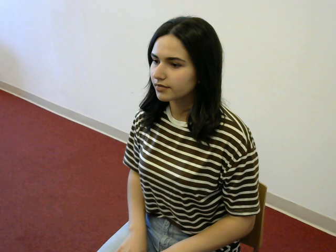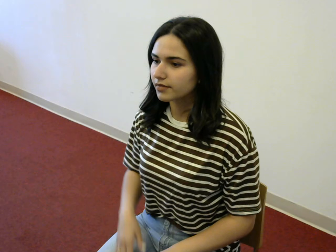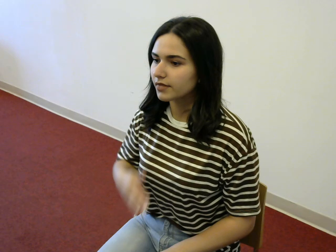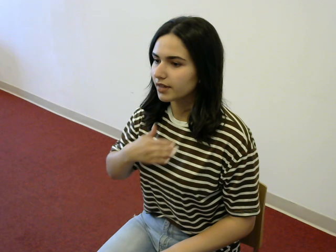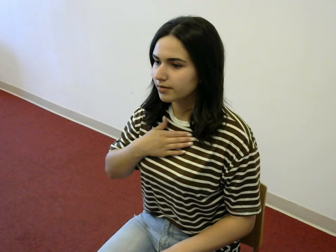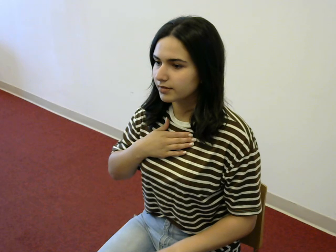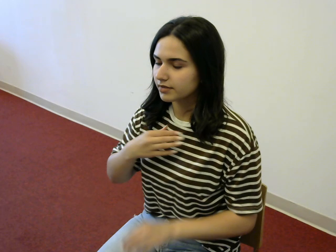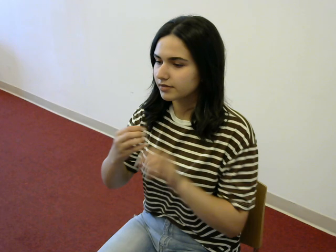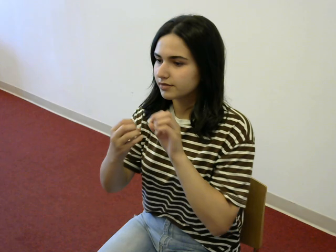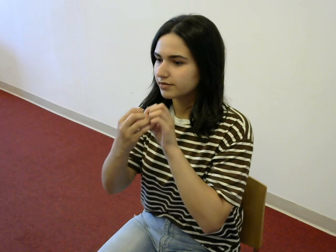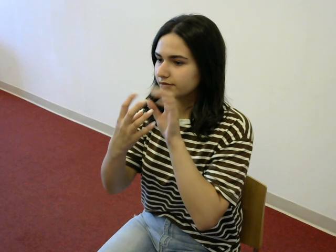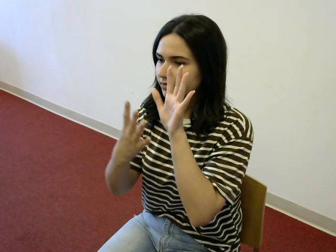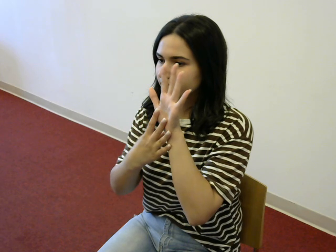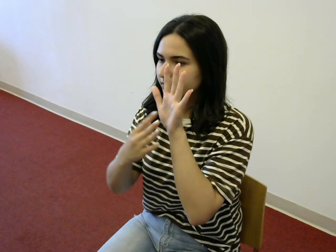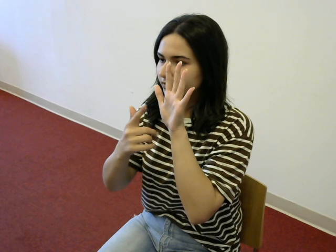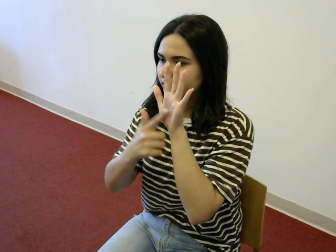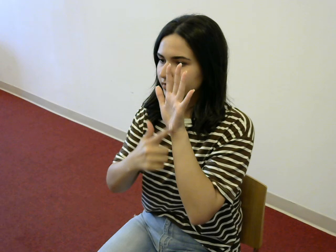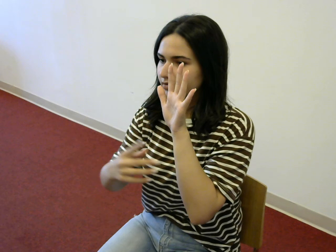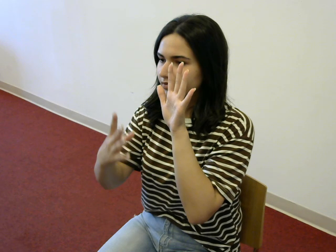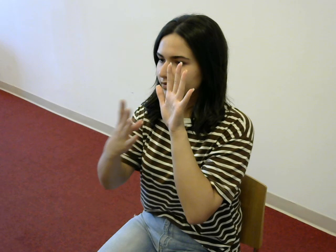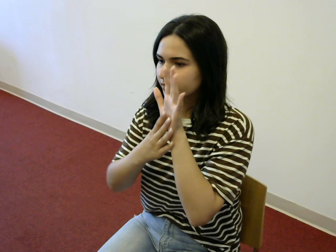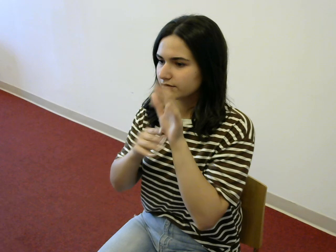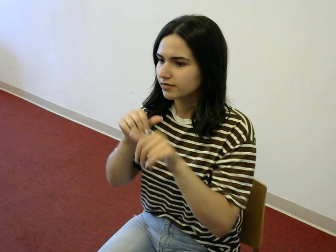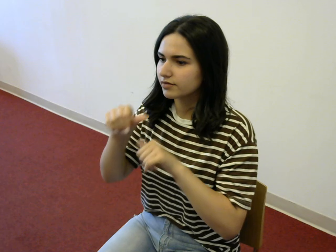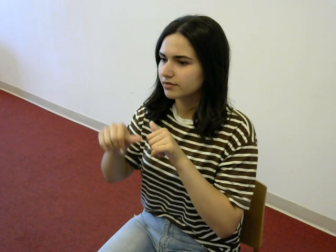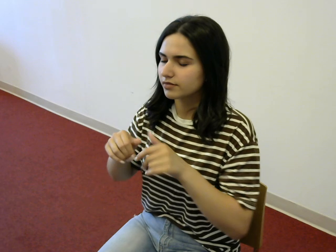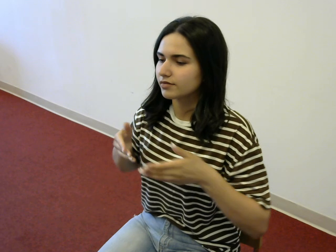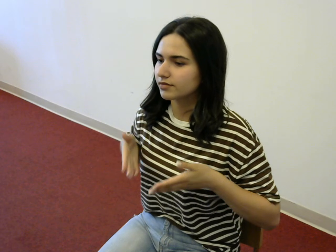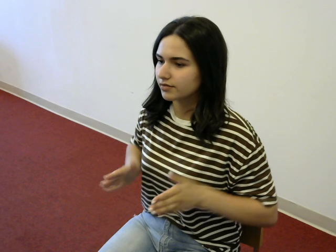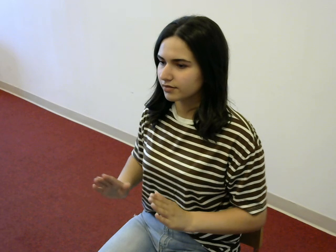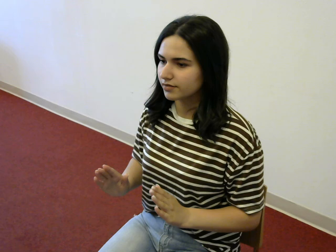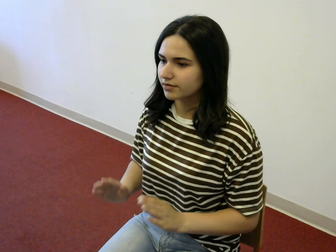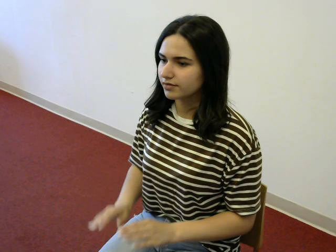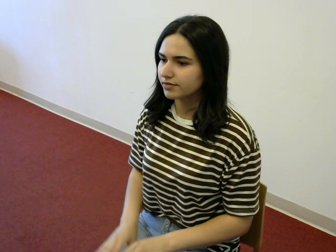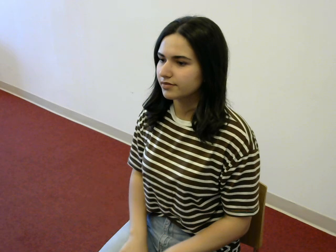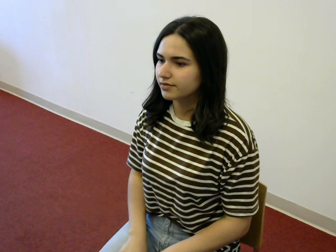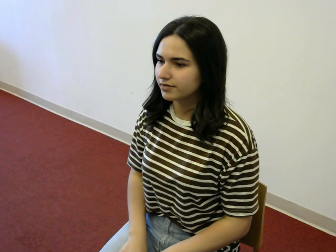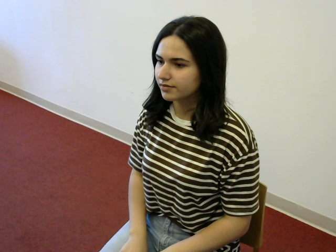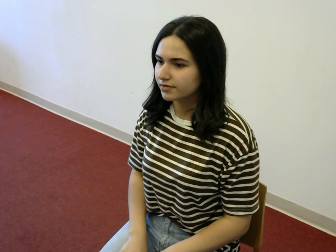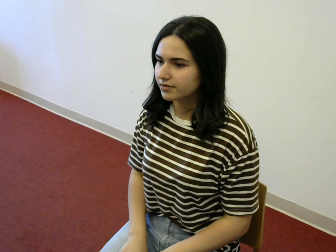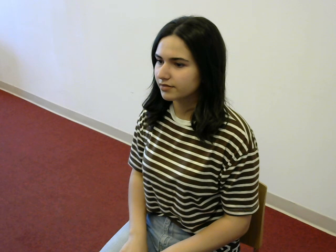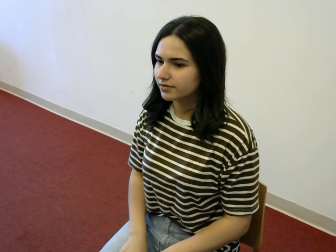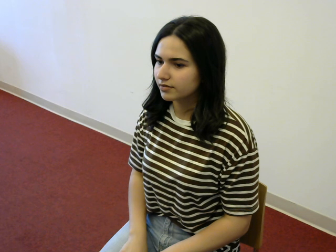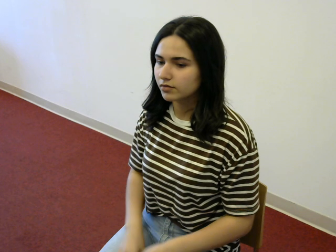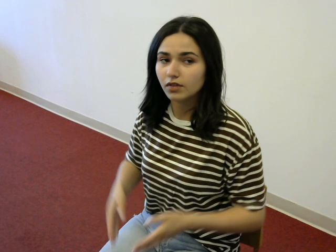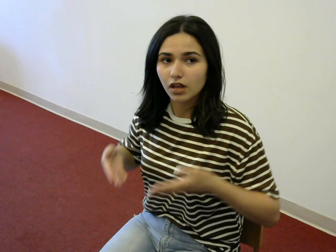Mən 1979-cu ildə anadan olmuşam